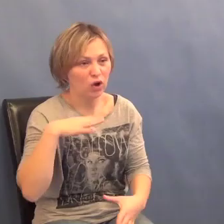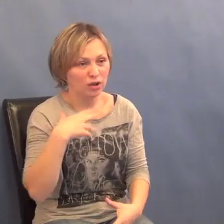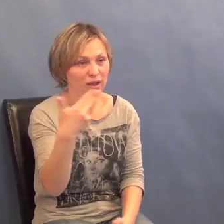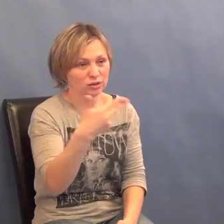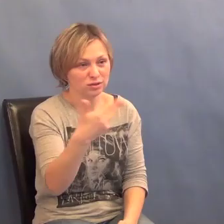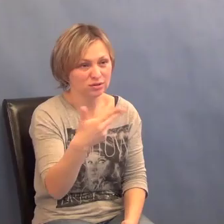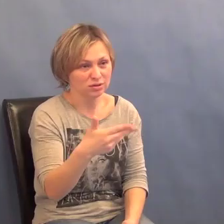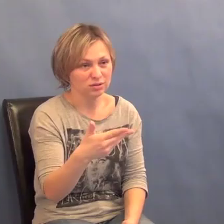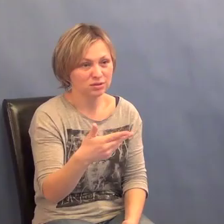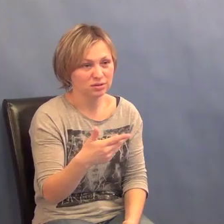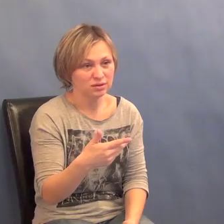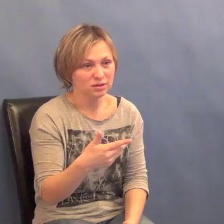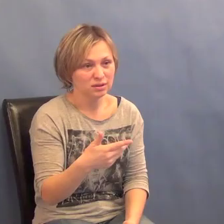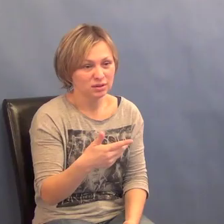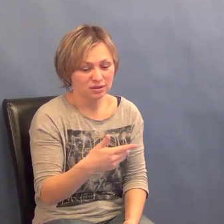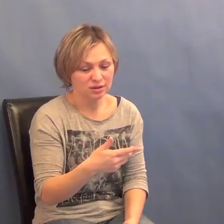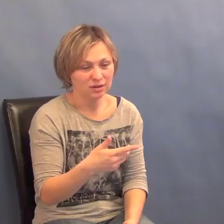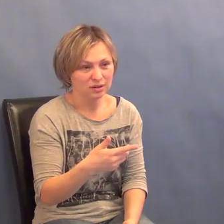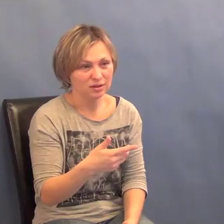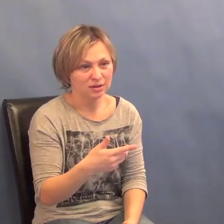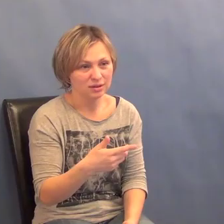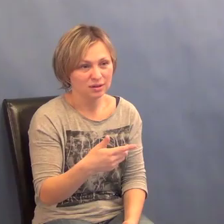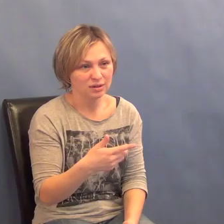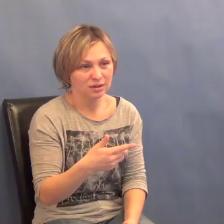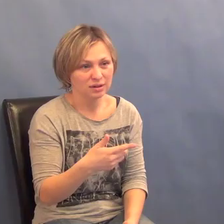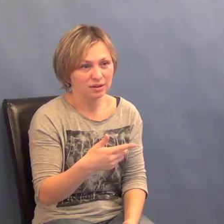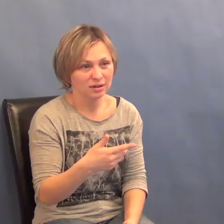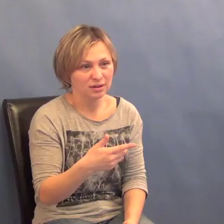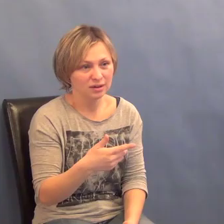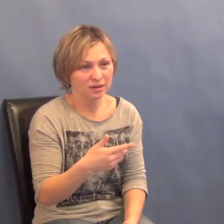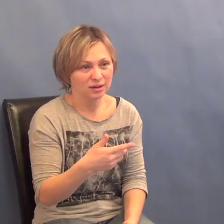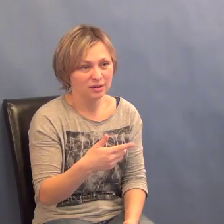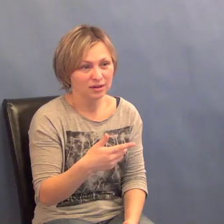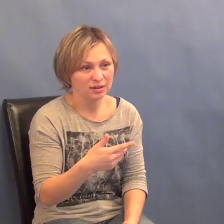Niedziela.